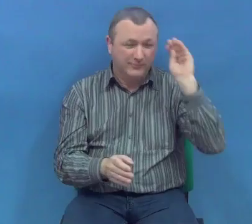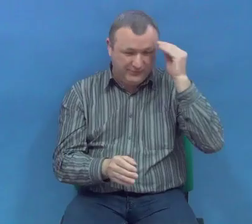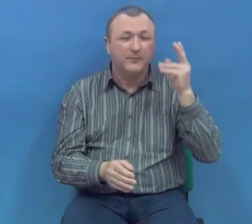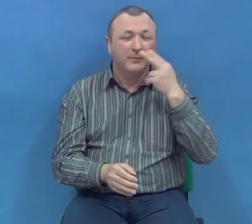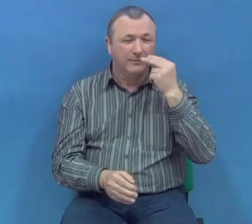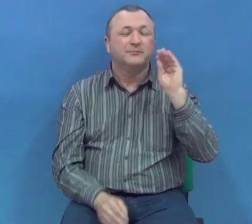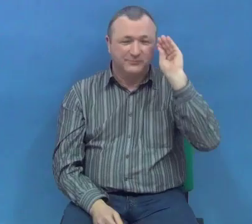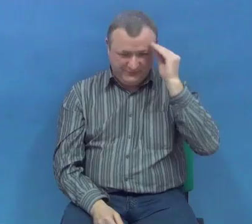Charlie zapamiętał.